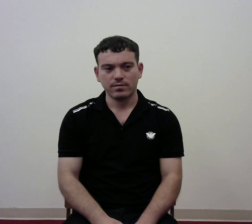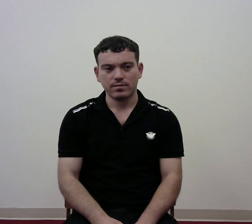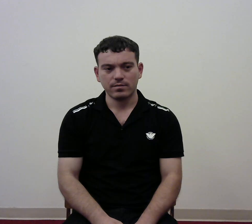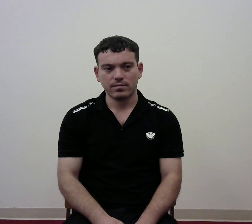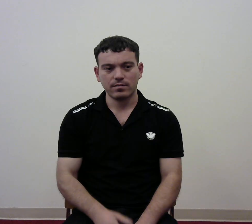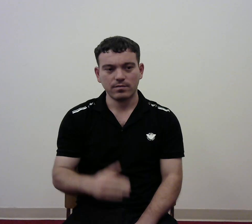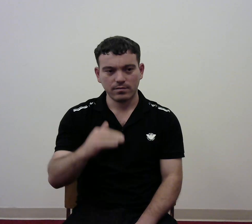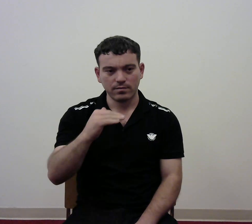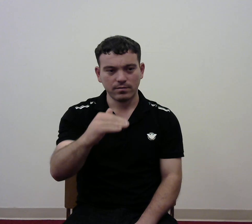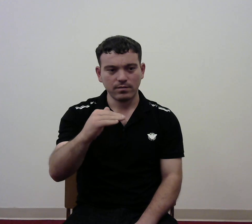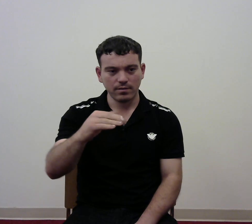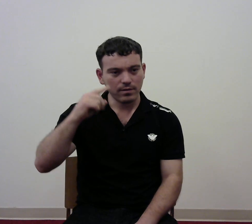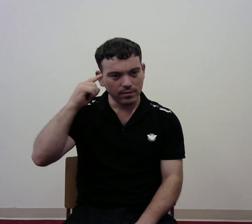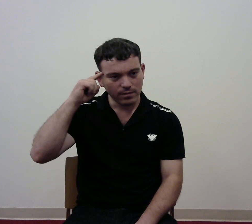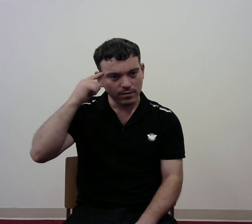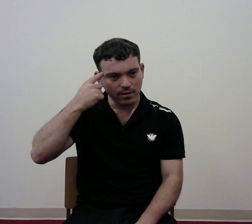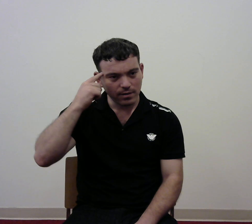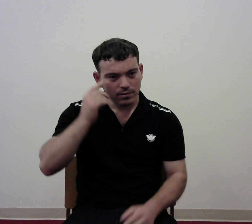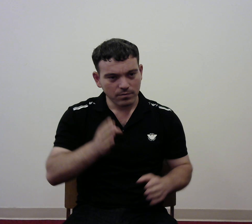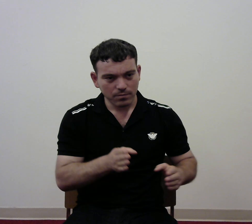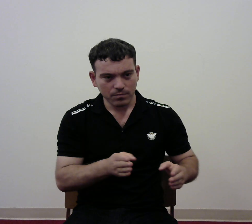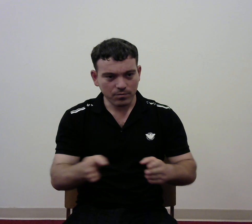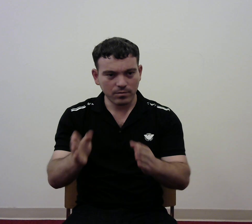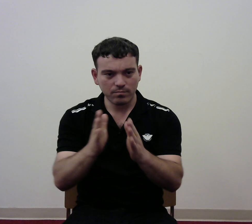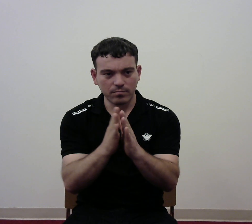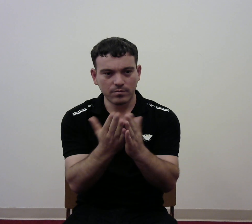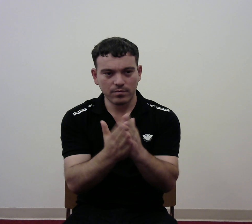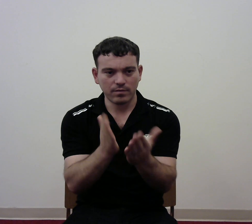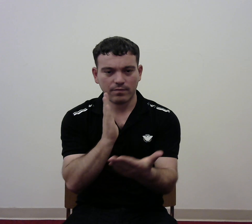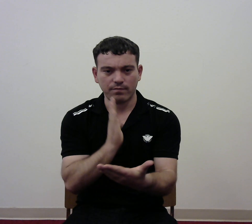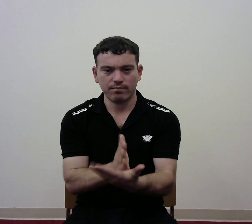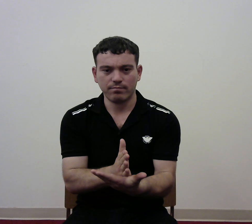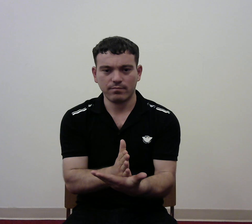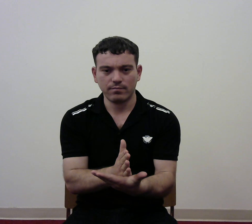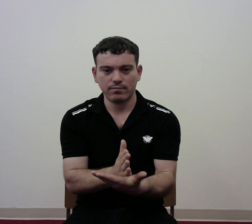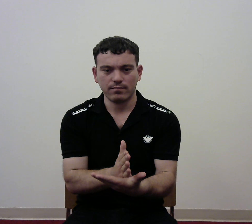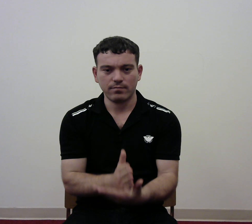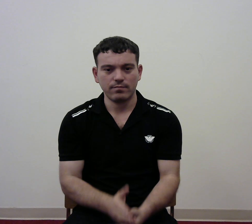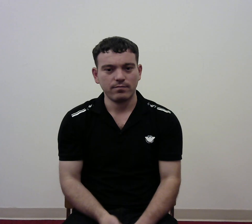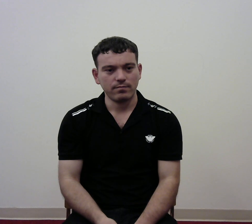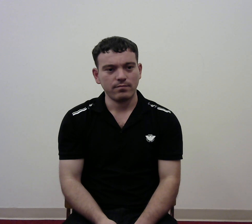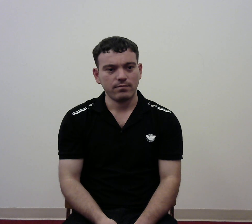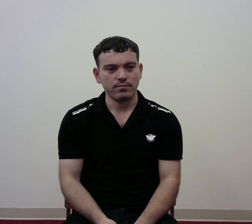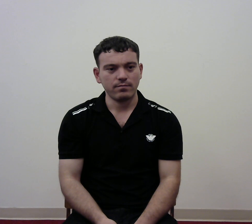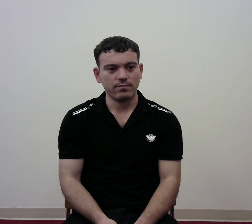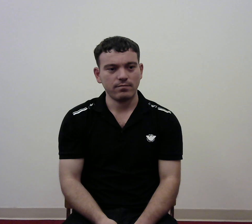Sizdə "Dəli Kür" kitabı var?